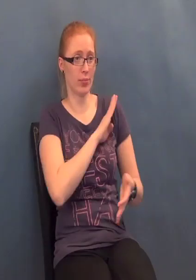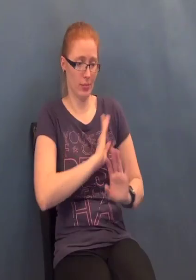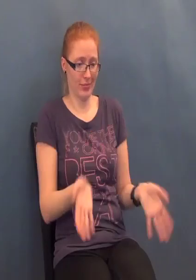Umrze i już.